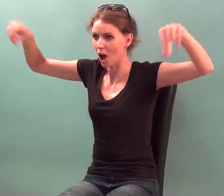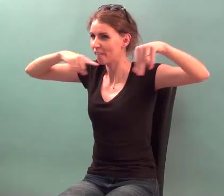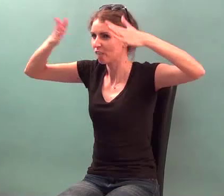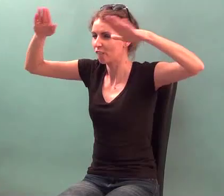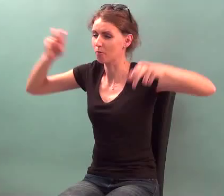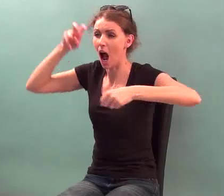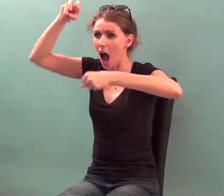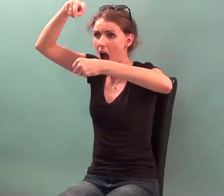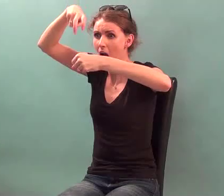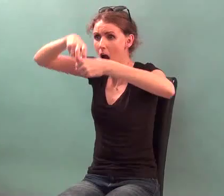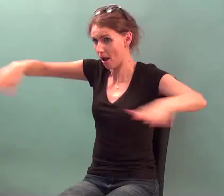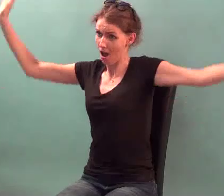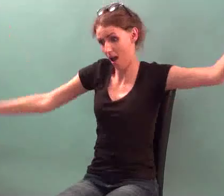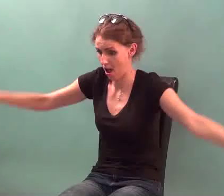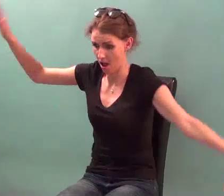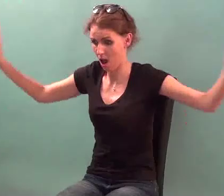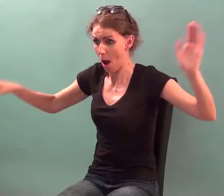Ubranie jest czerwone, a zając wskakuje do środka i zaczyna machać łapami.